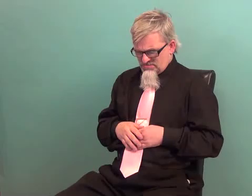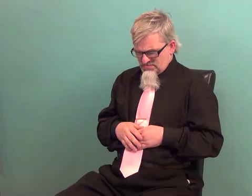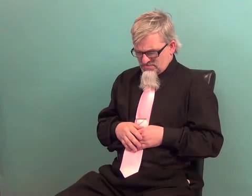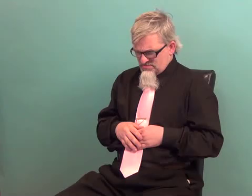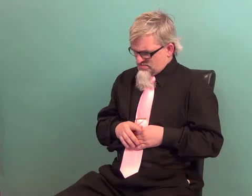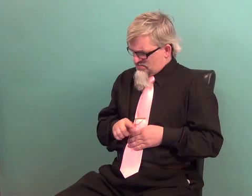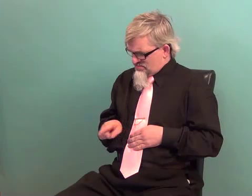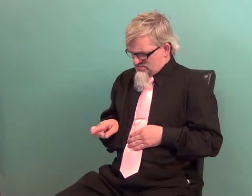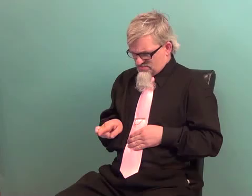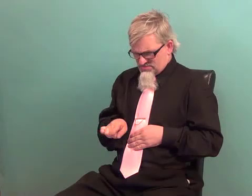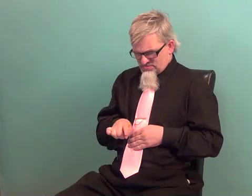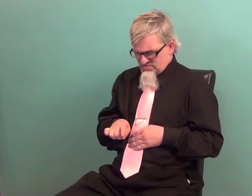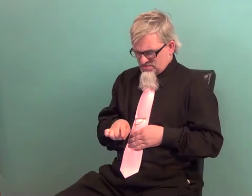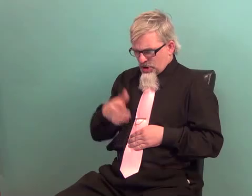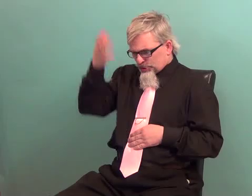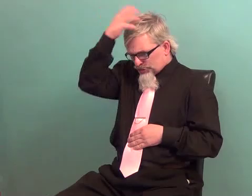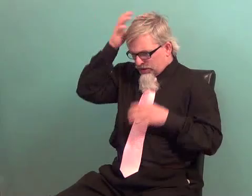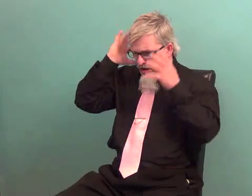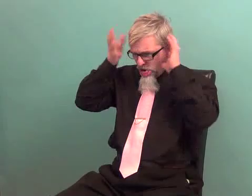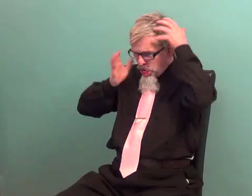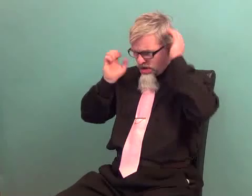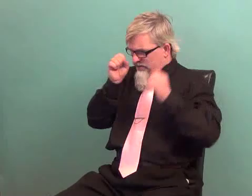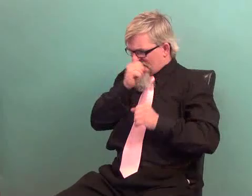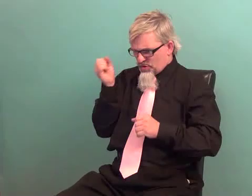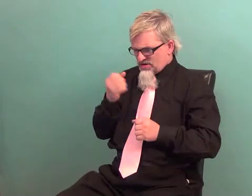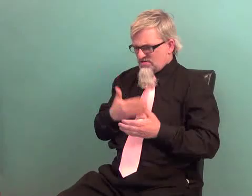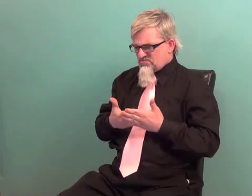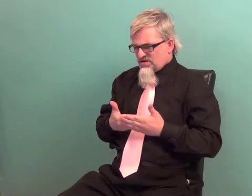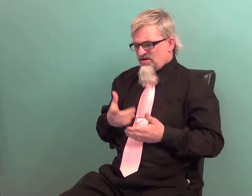Dlaczego kask jest założony byle jak?